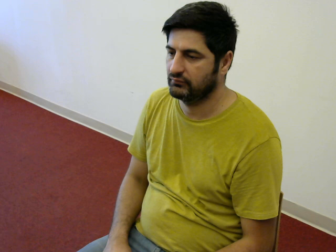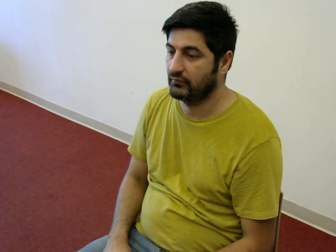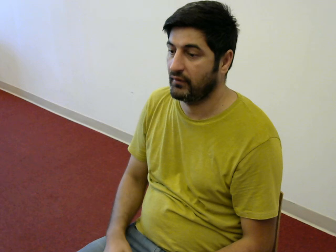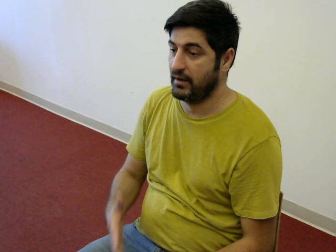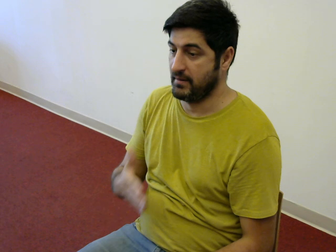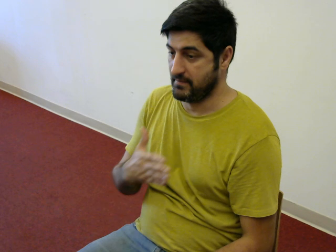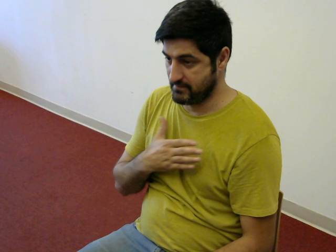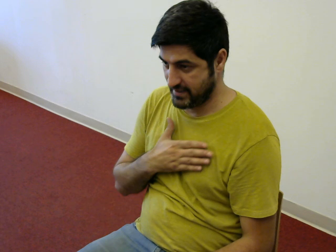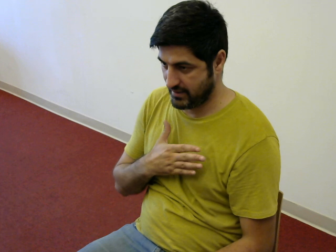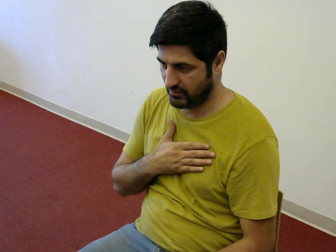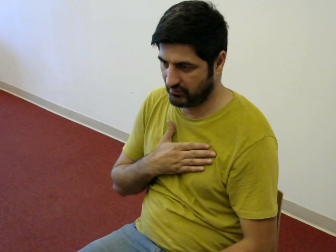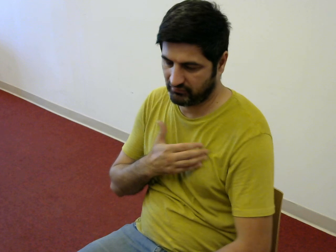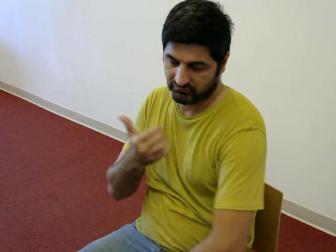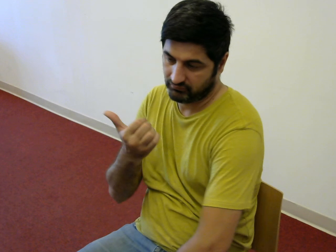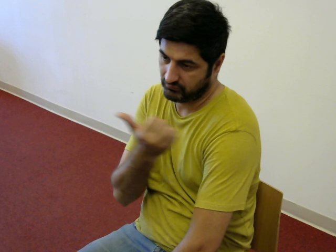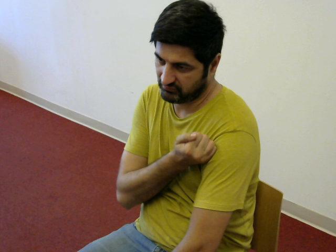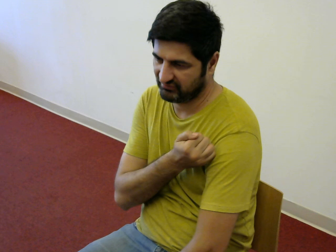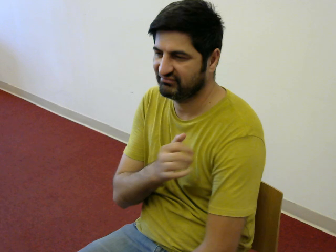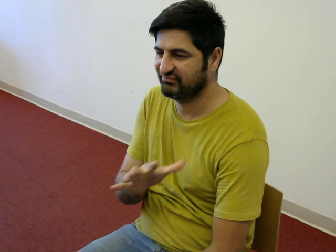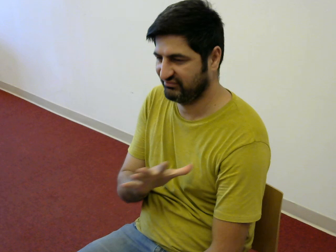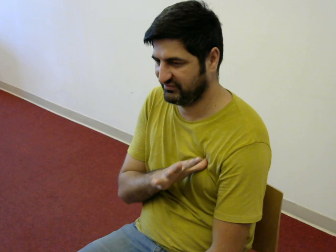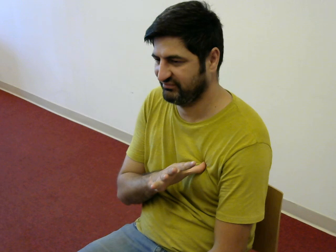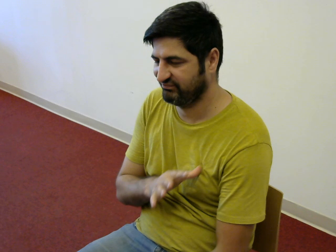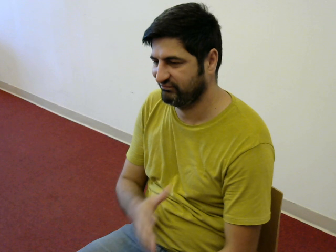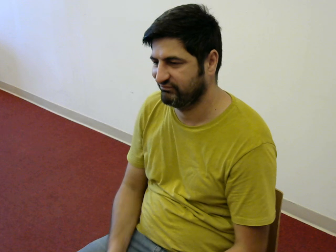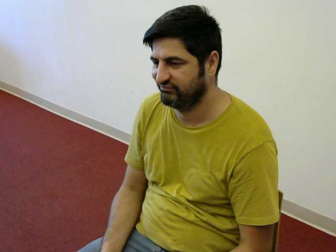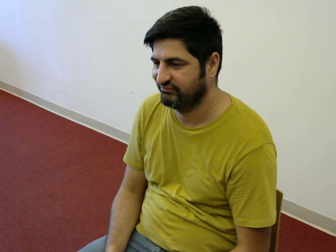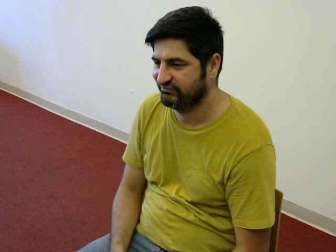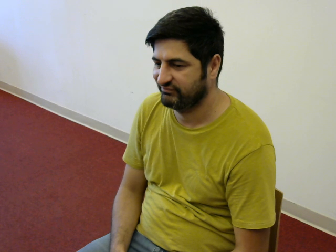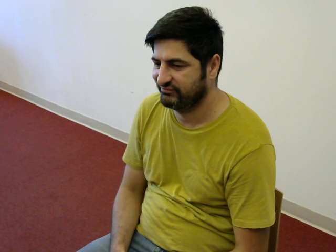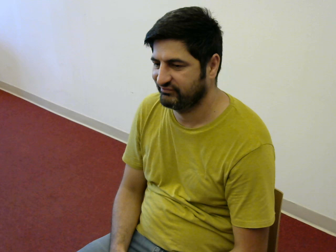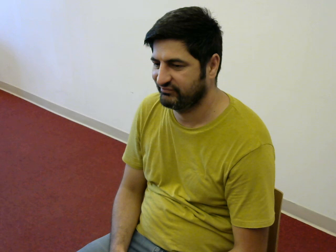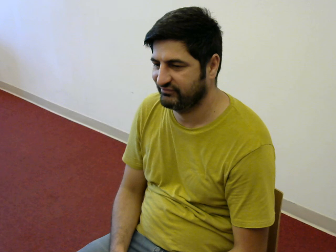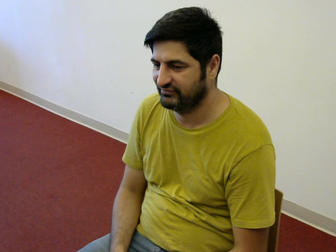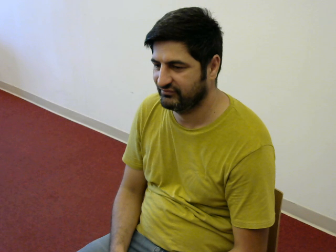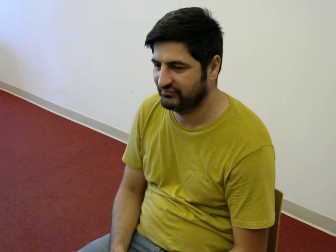Mən vaksin vurdurmuşam